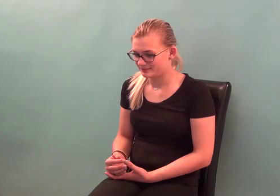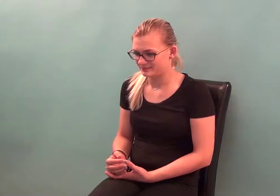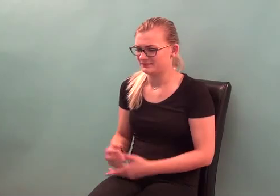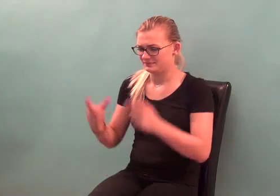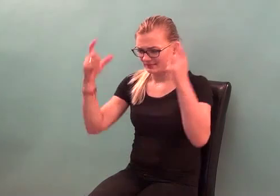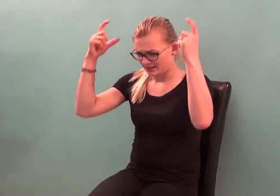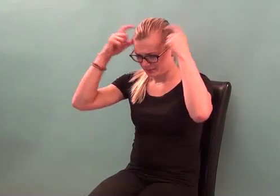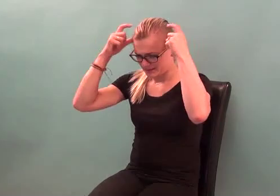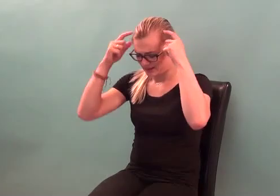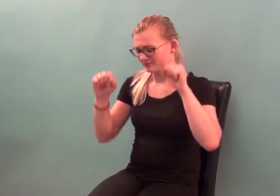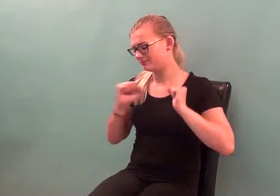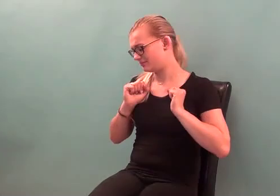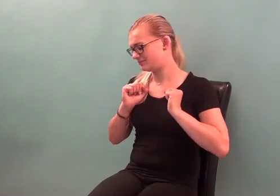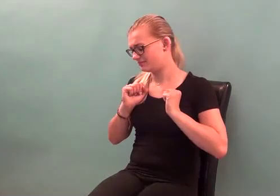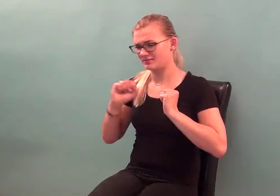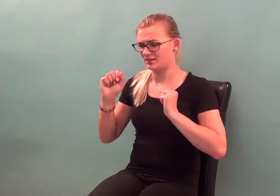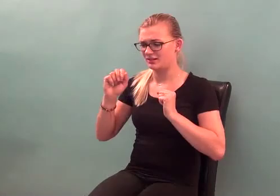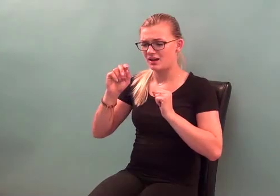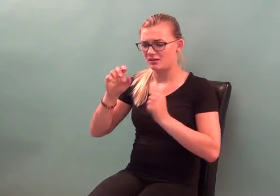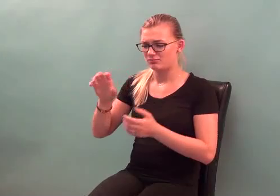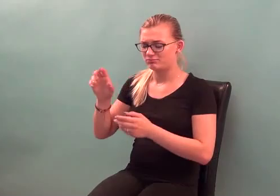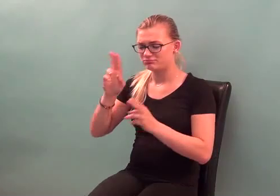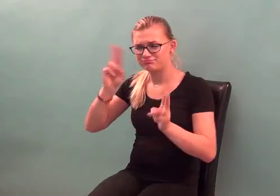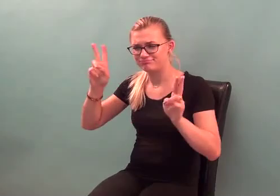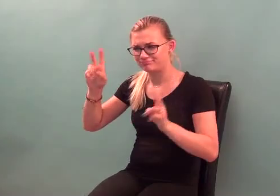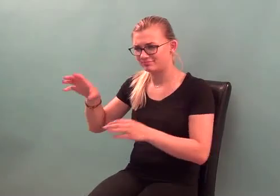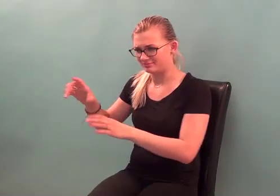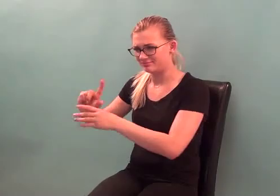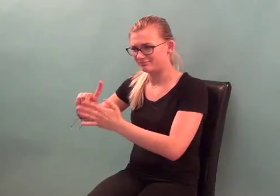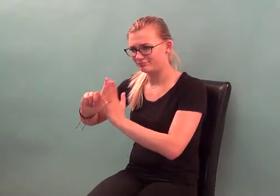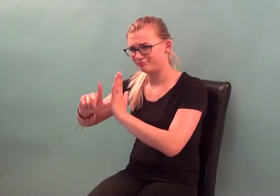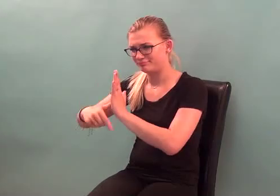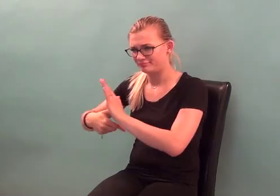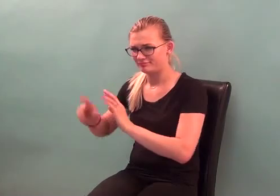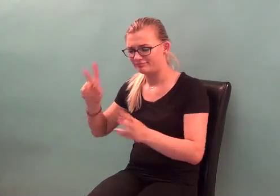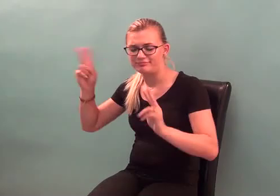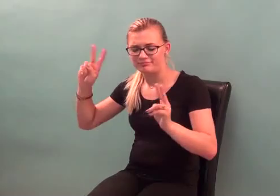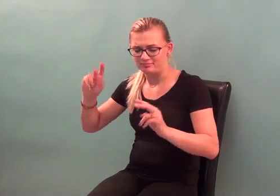Myszka Miki śpi pod kołdrą, słychać jak dzwoni budzik.